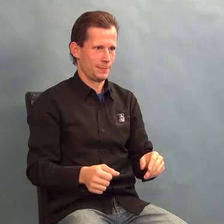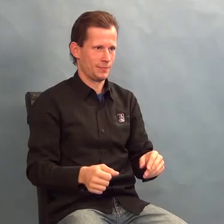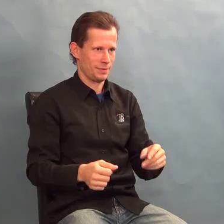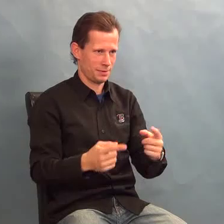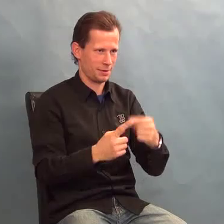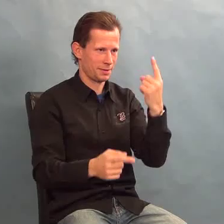Pasuje tylko jeden termin?